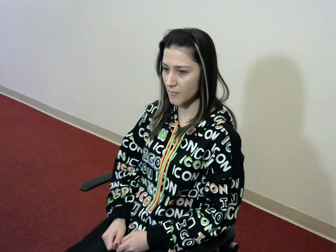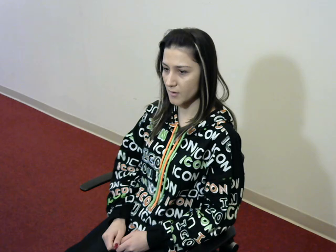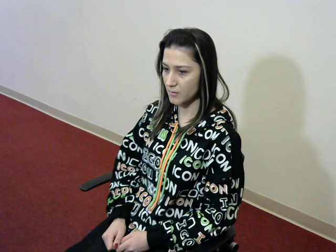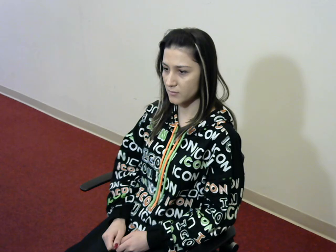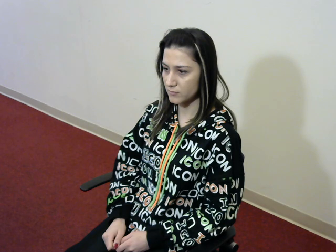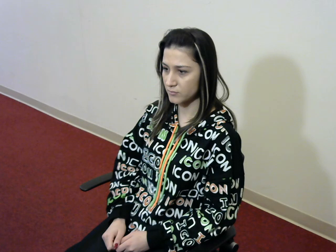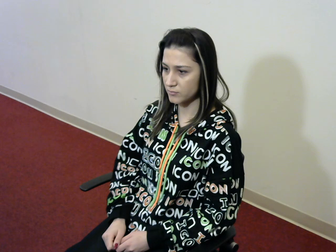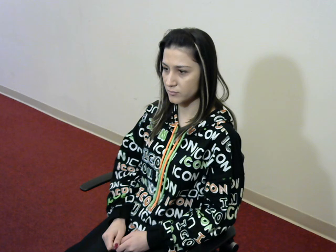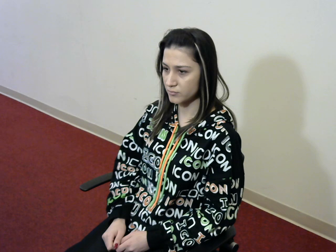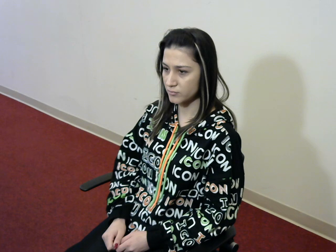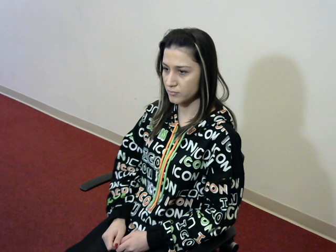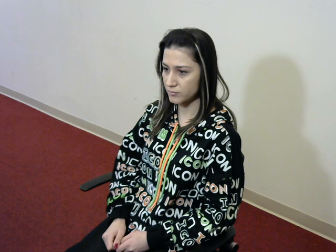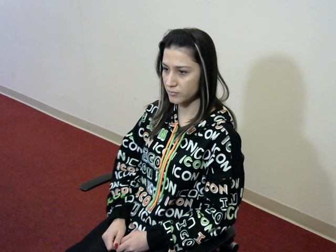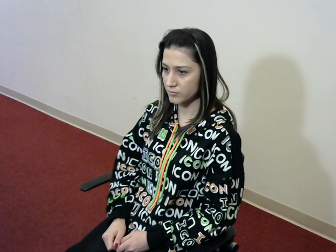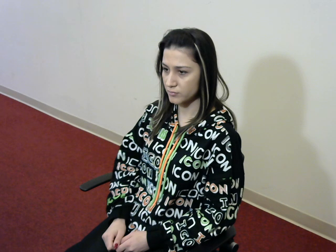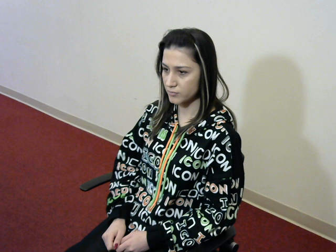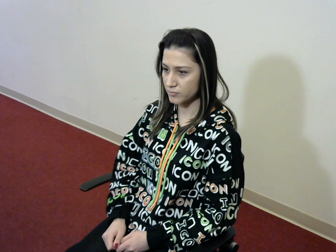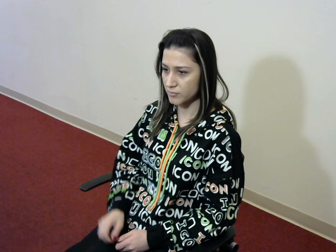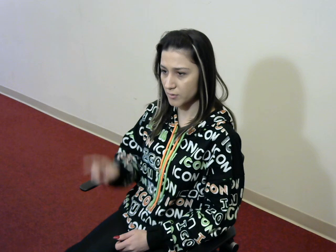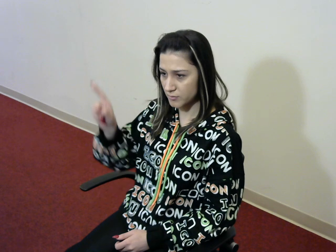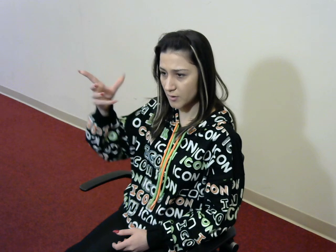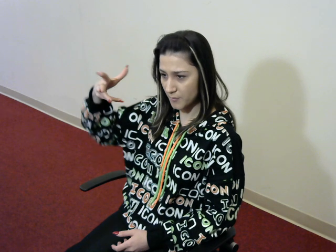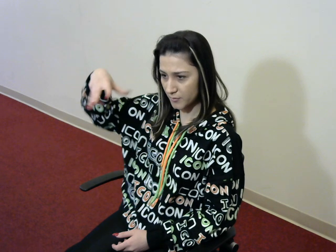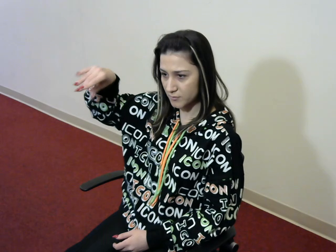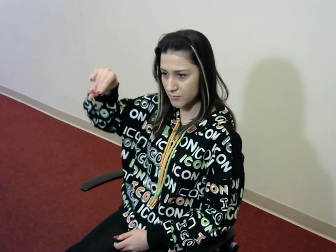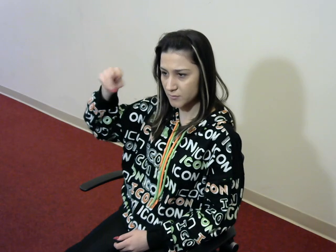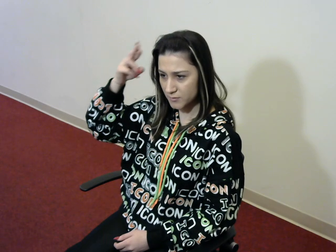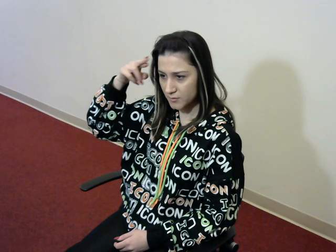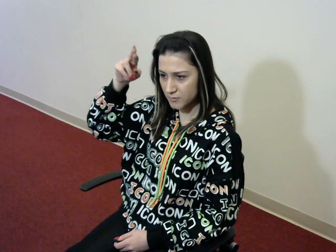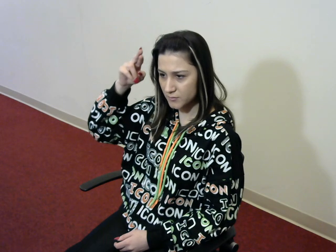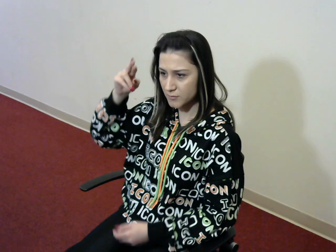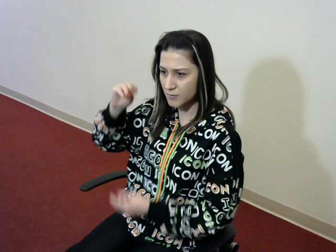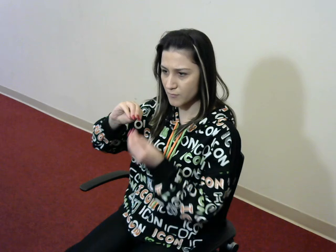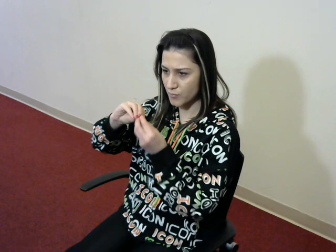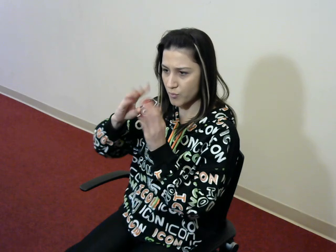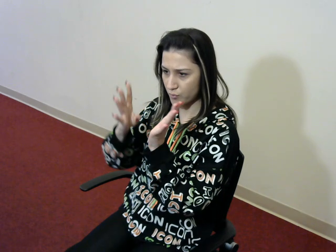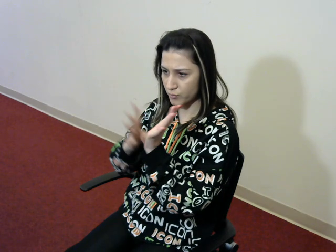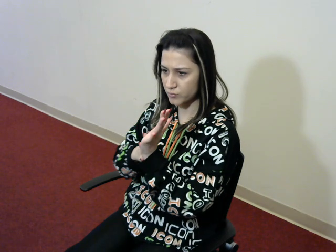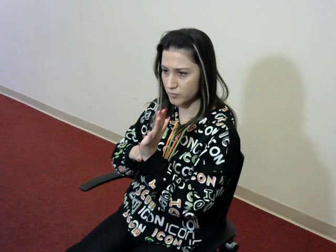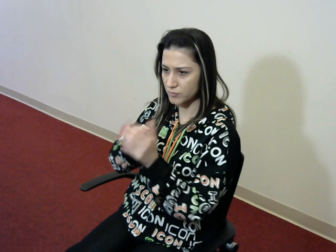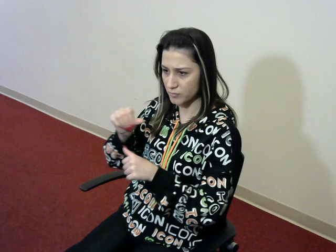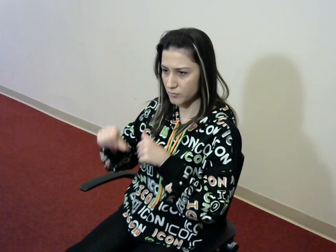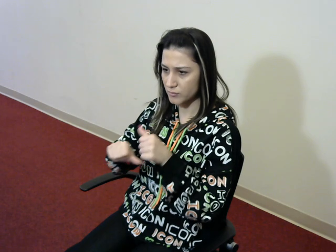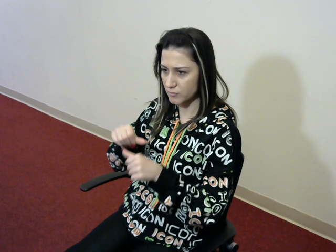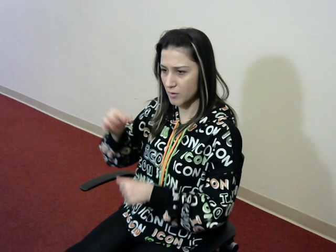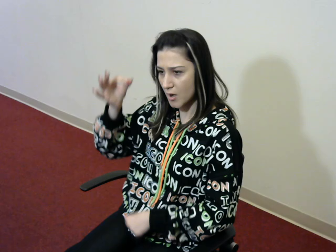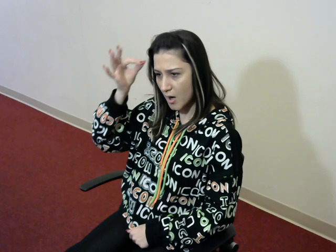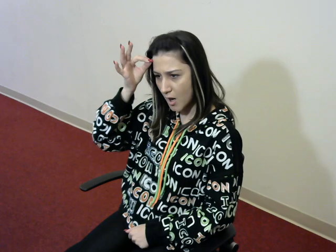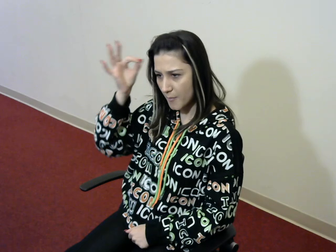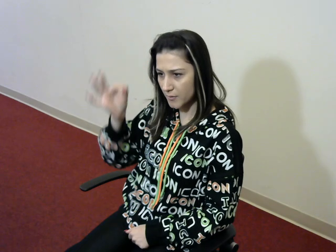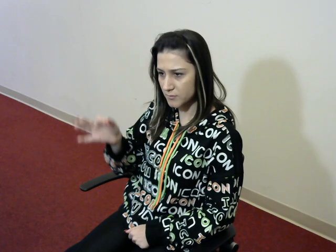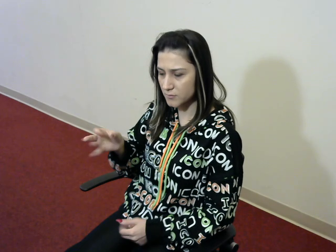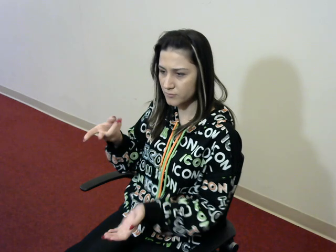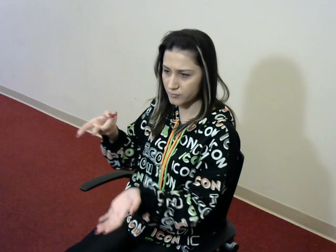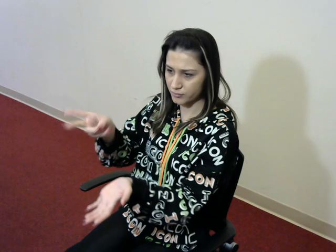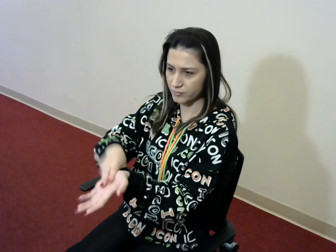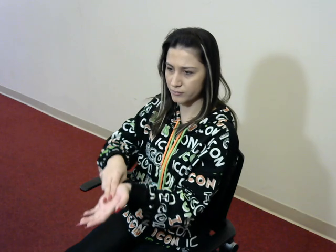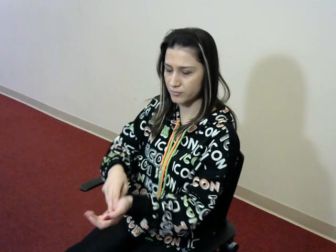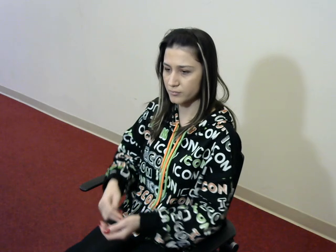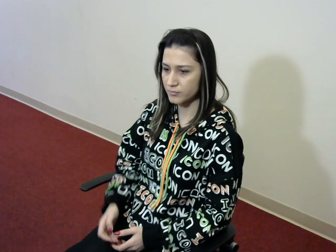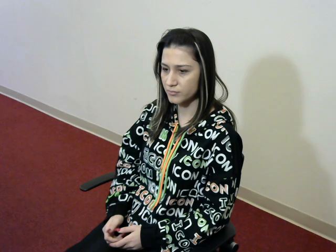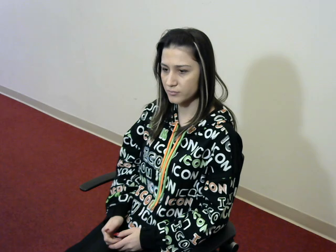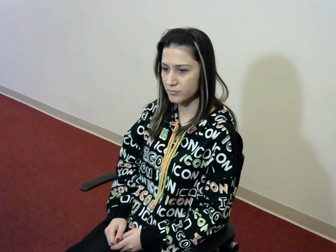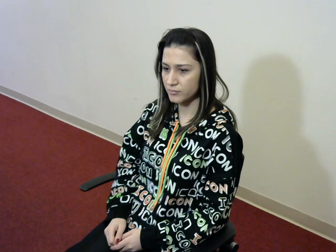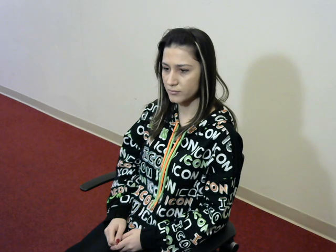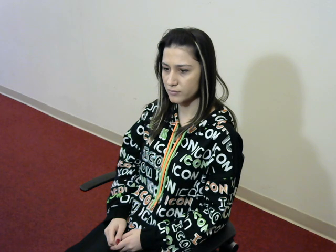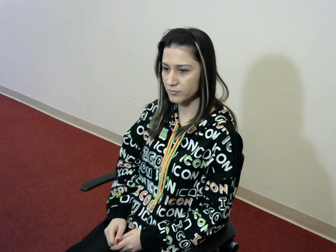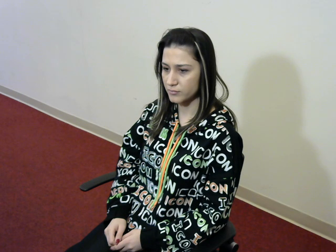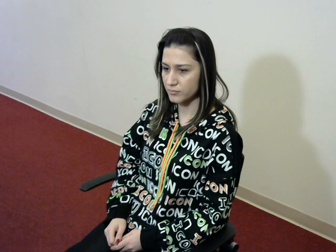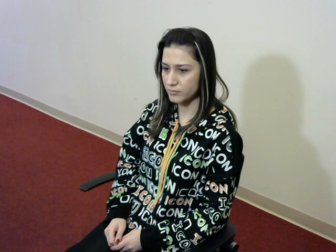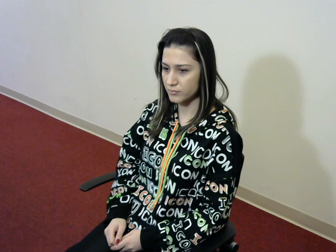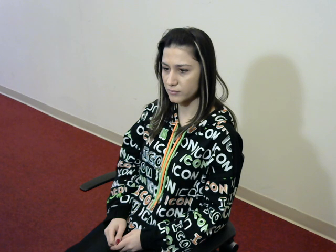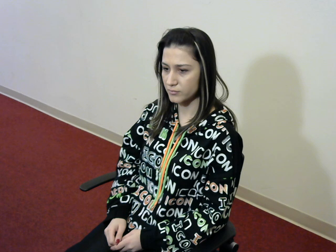Onların əmisi 2019-cu ildə Almaniyaya köçüb